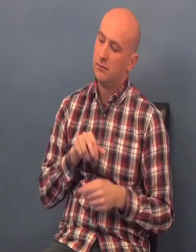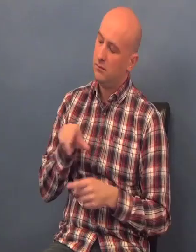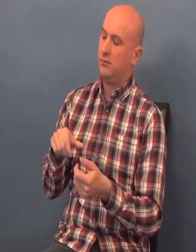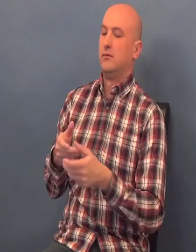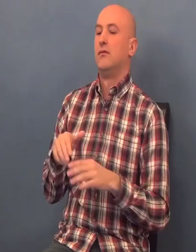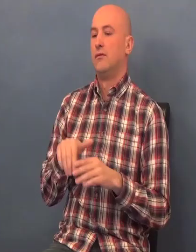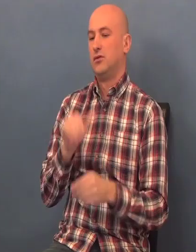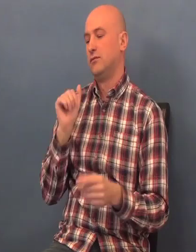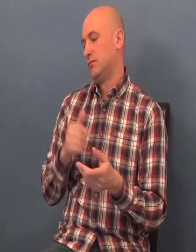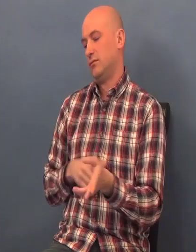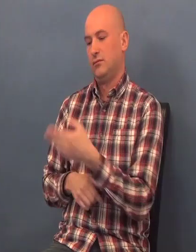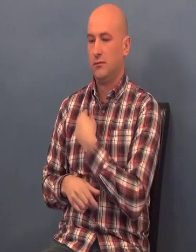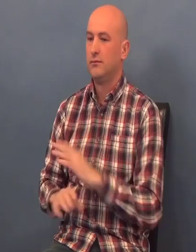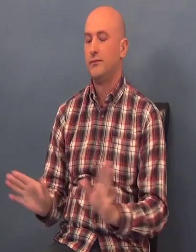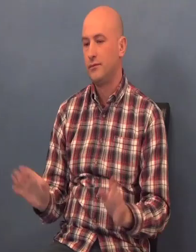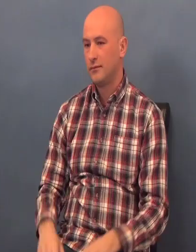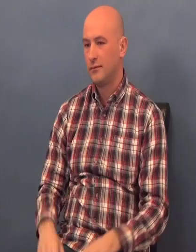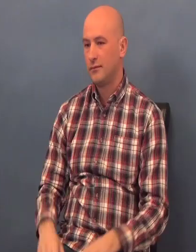Zawracasz i już.